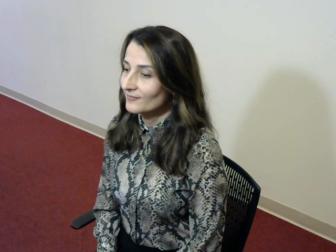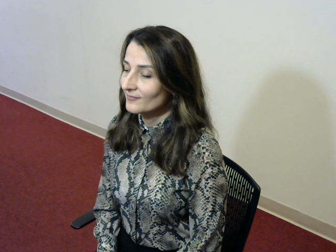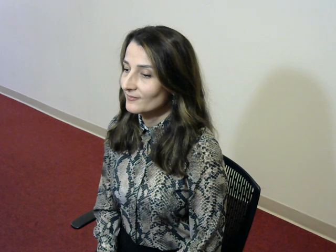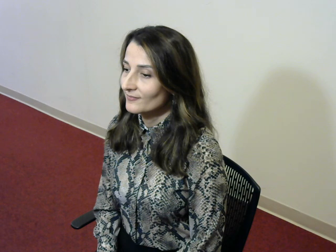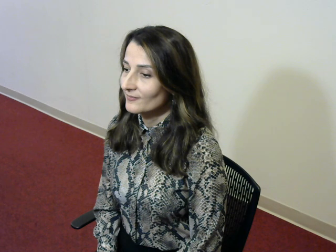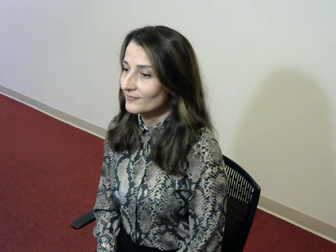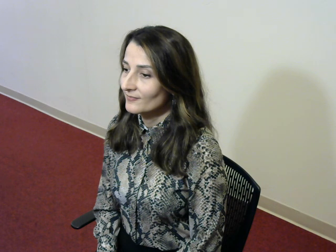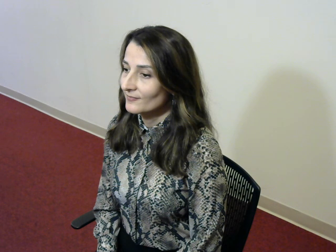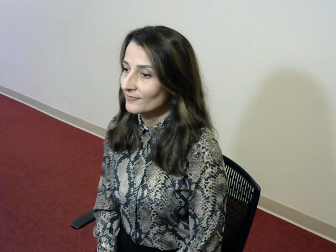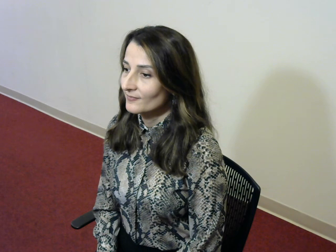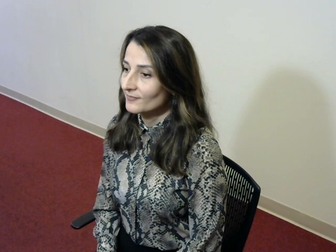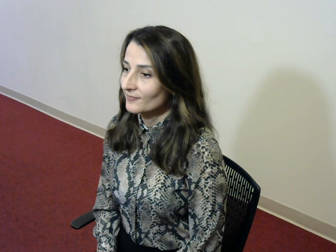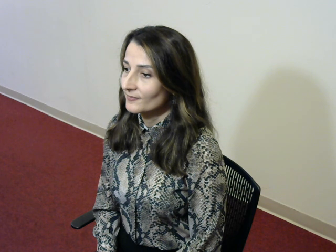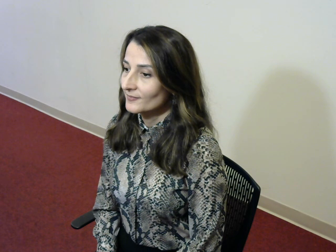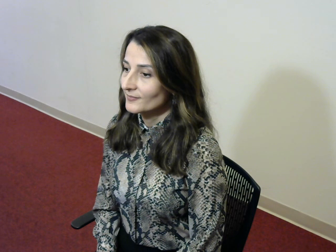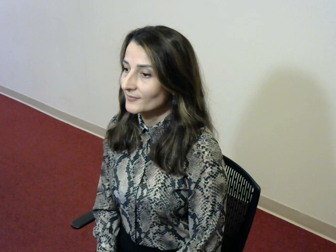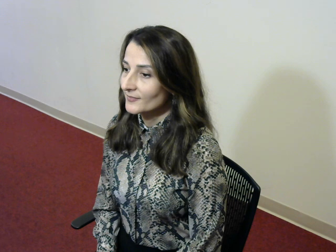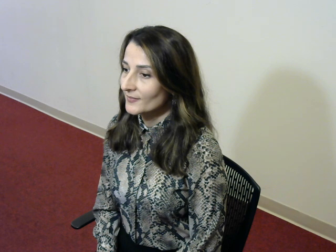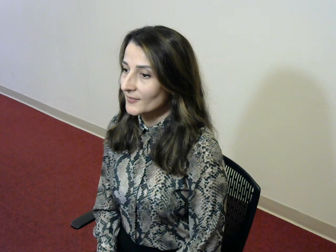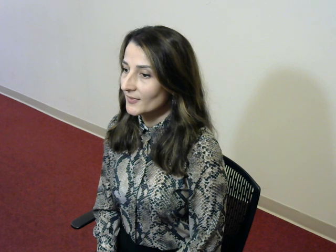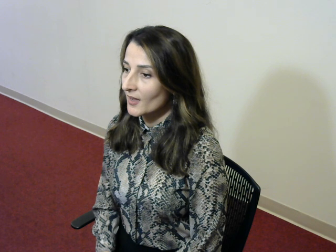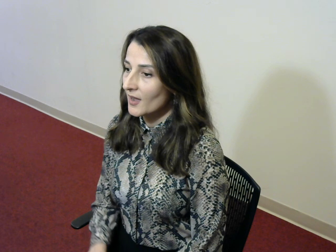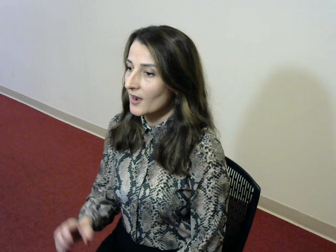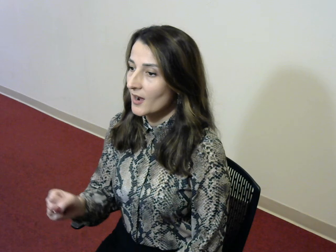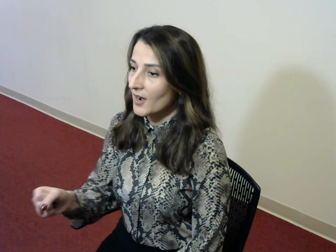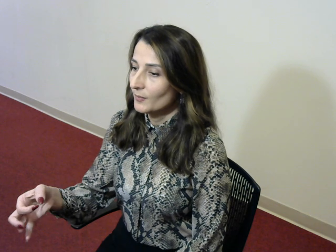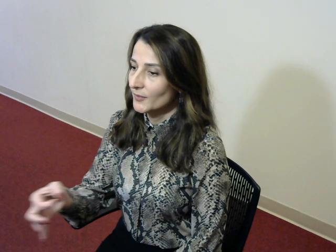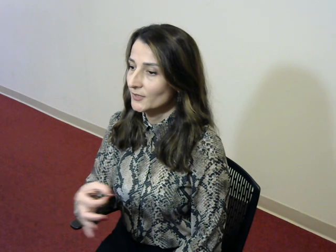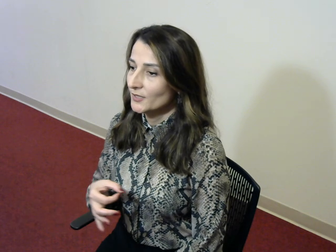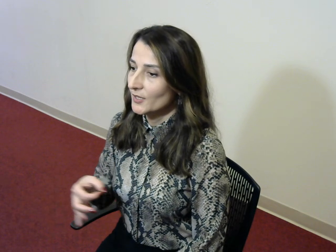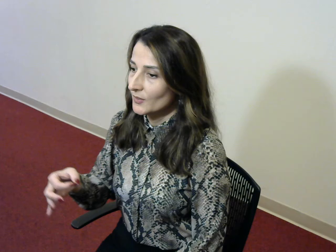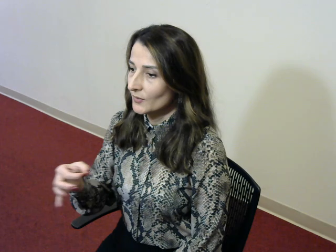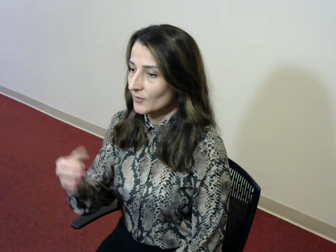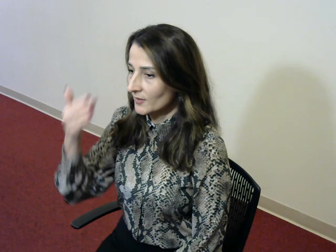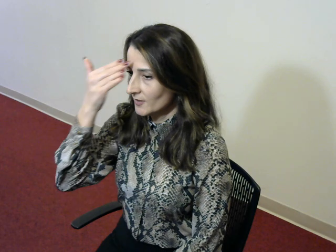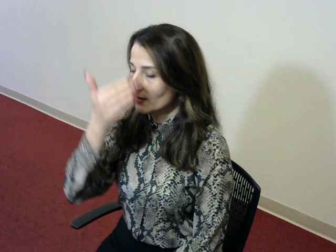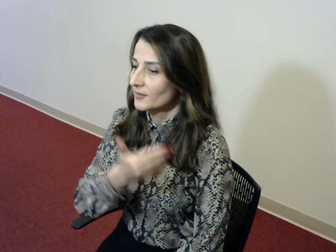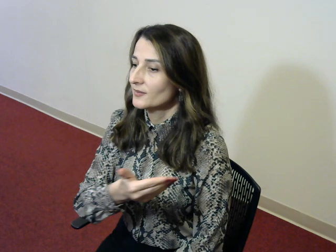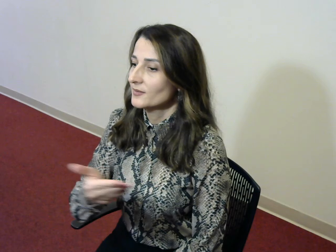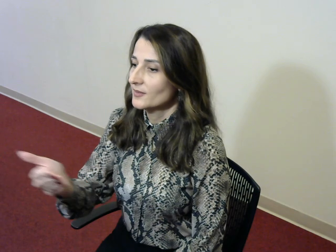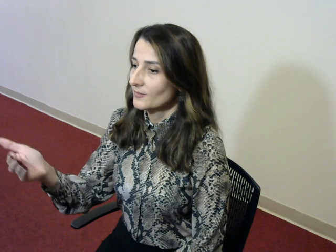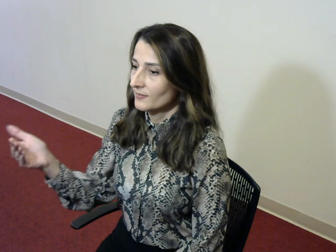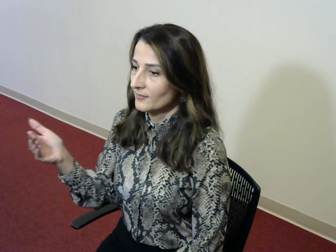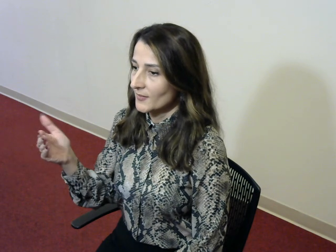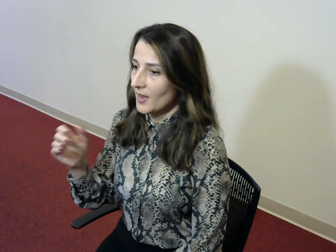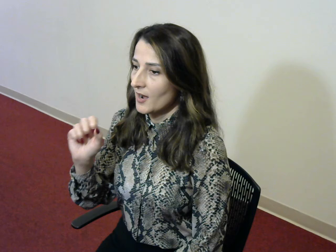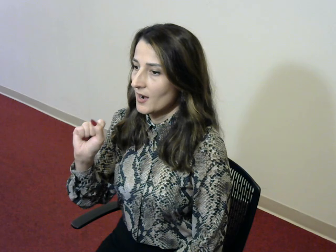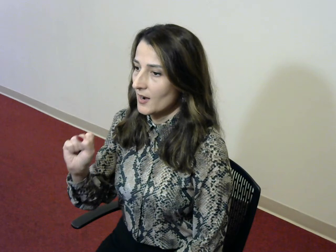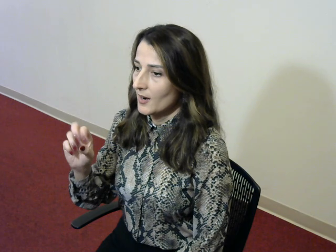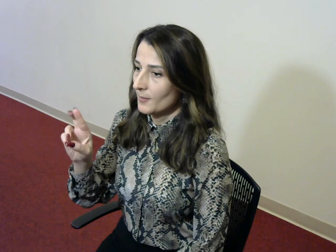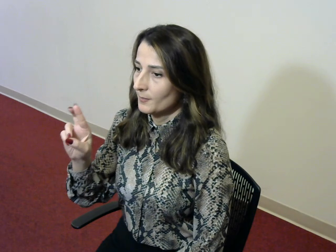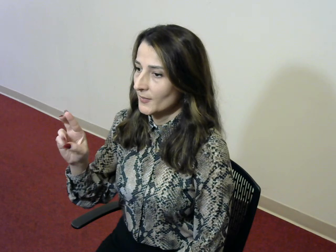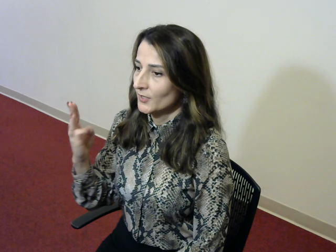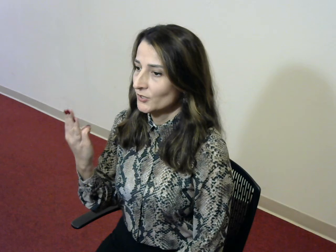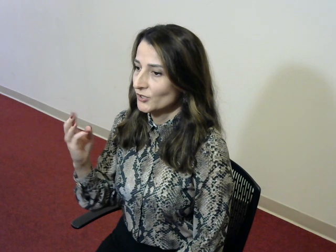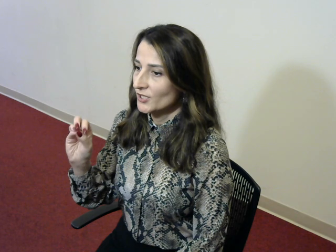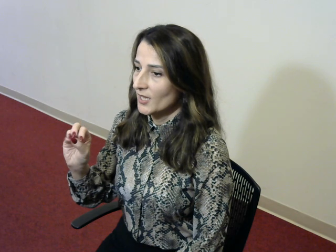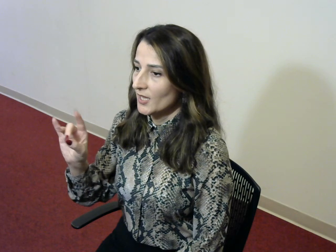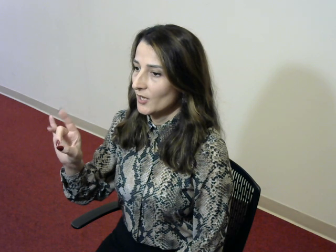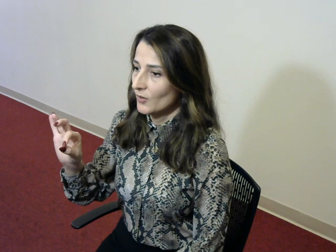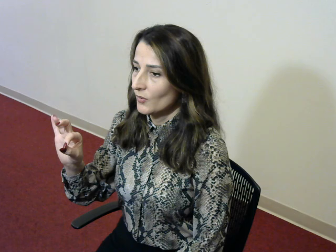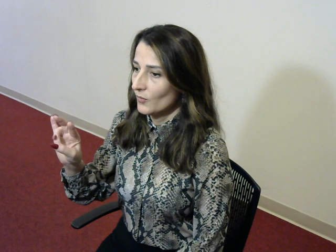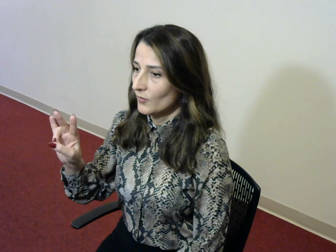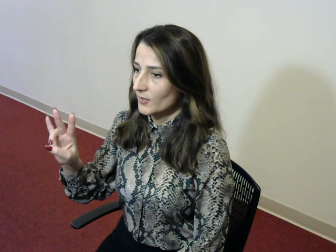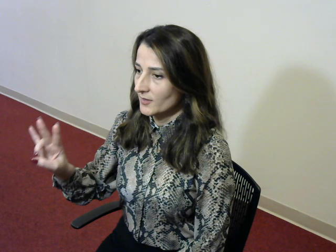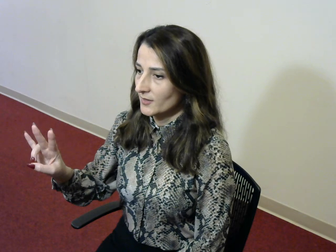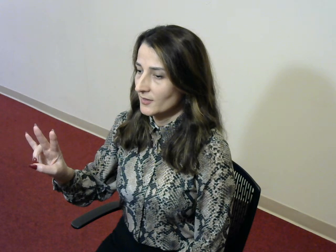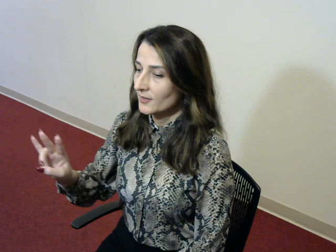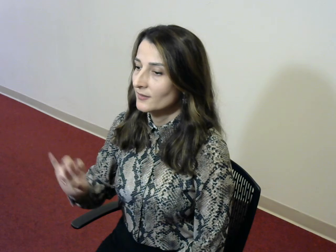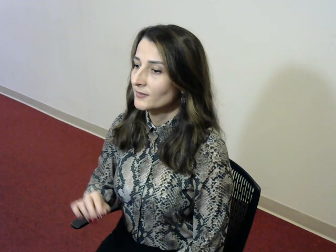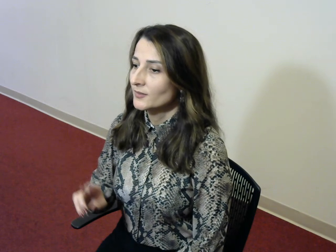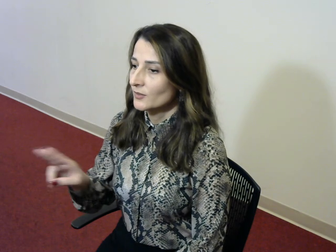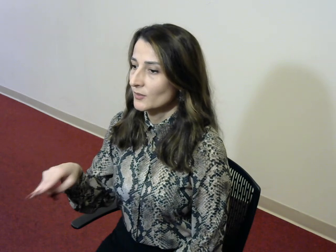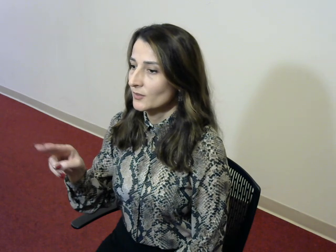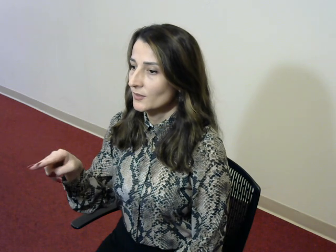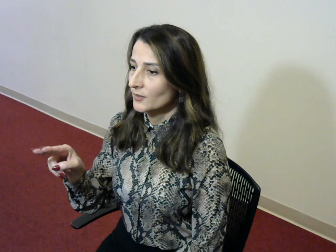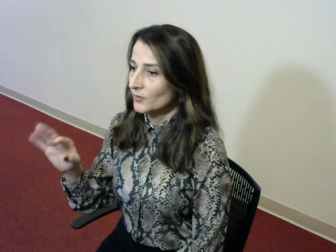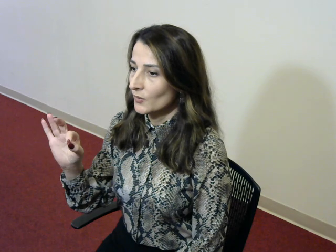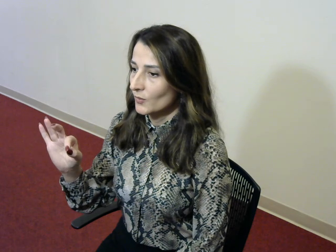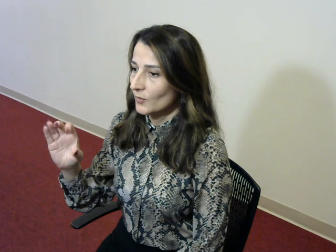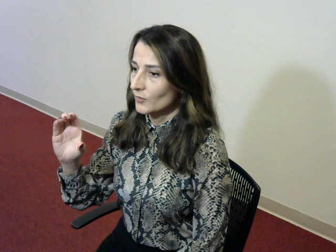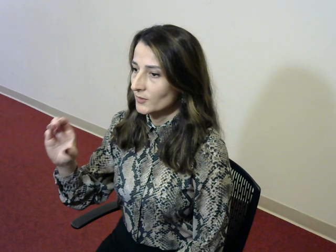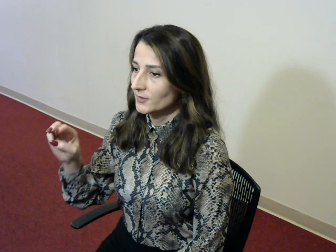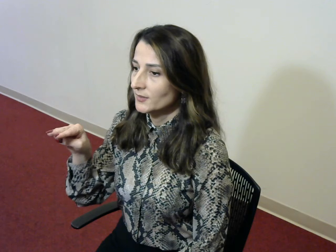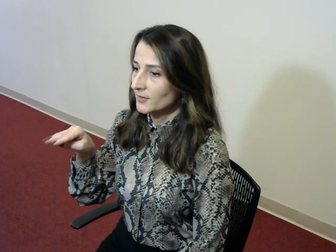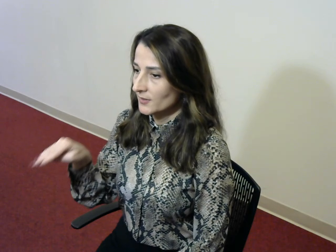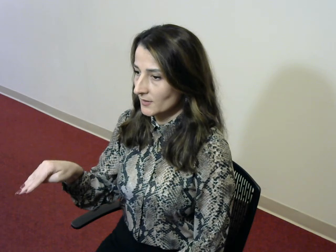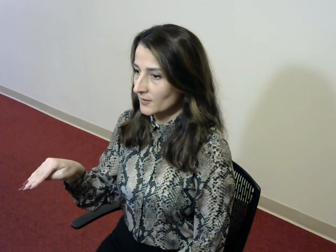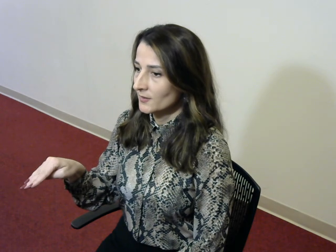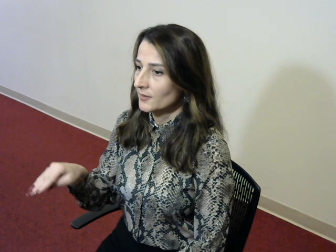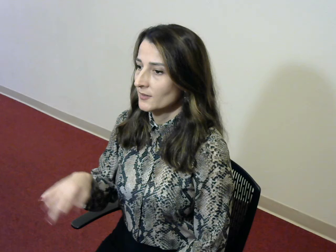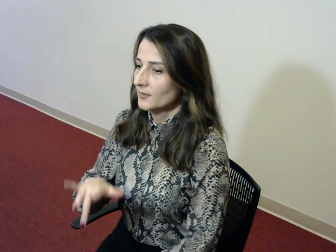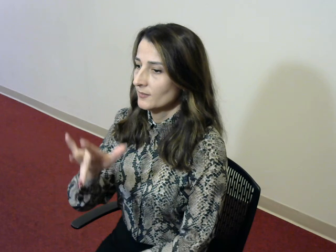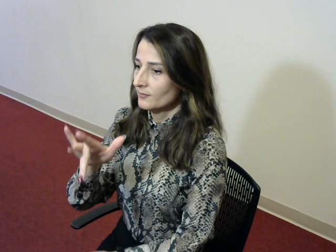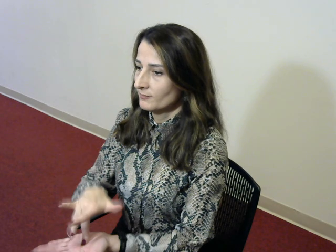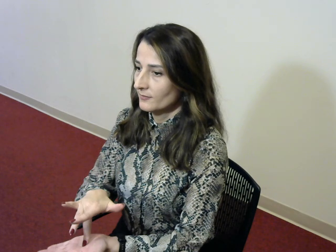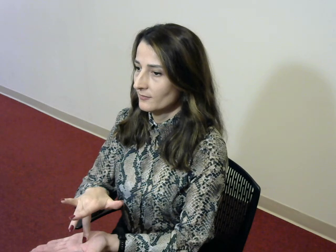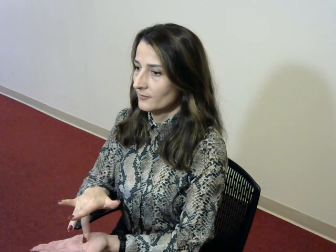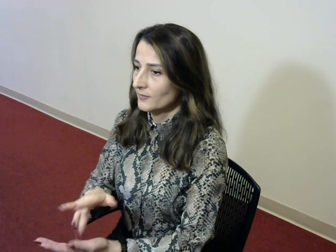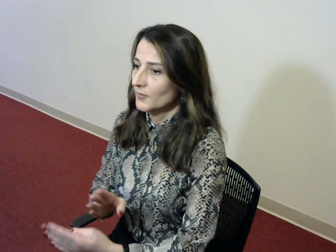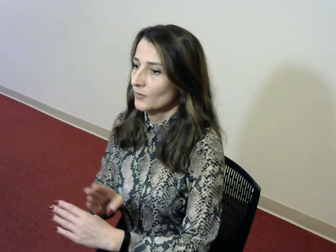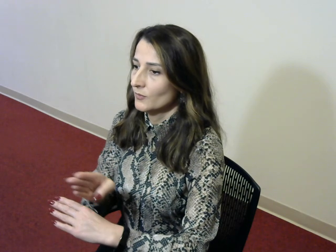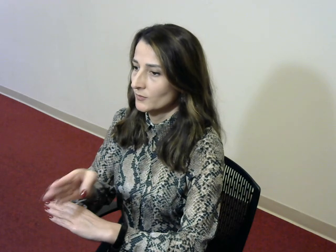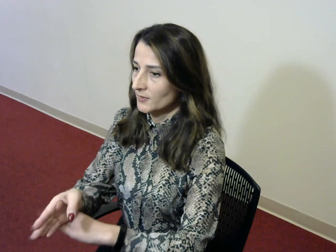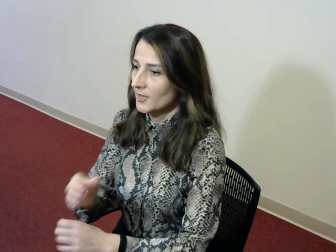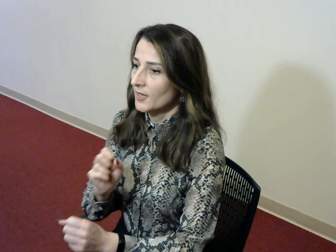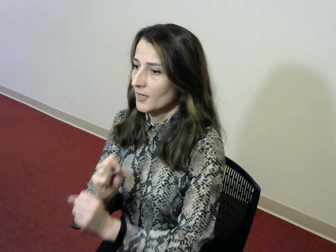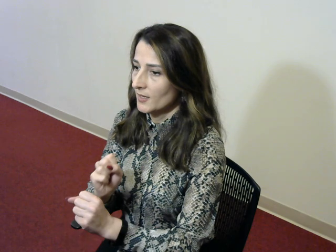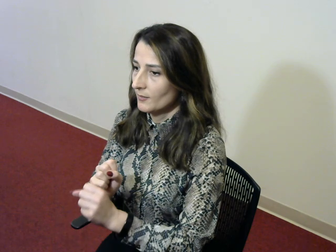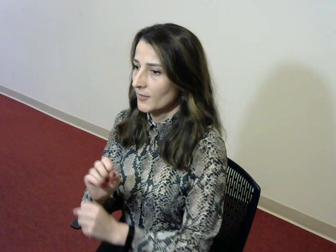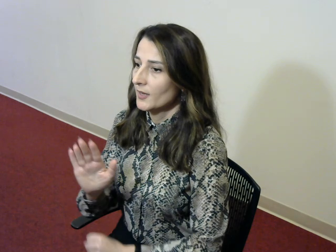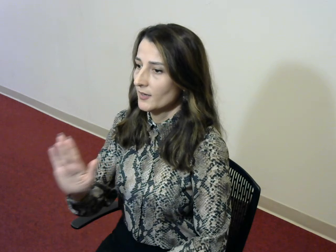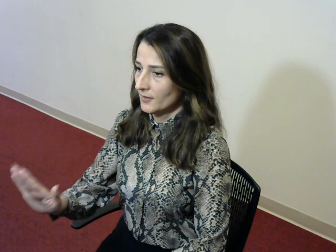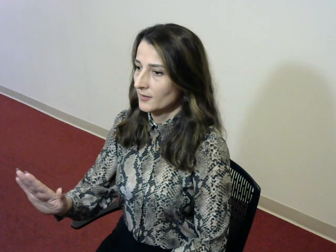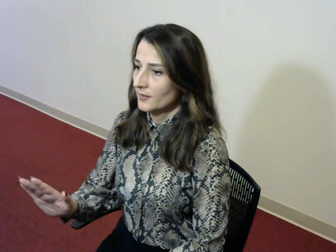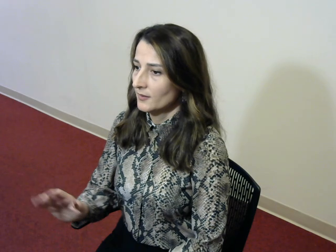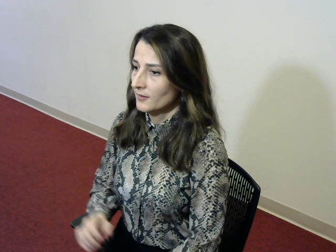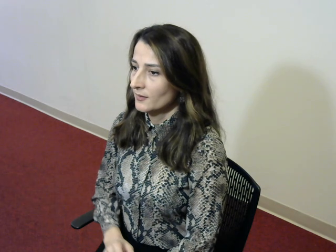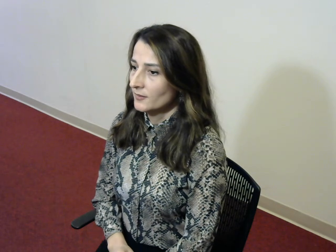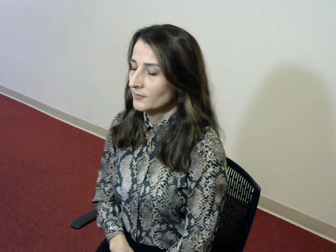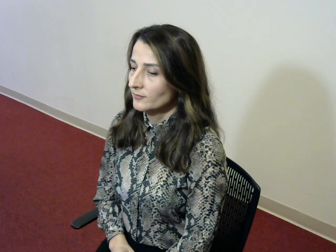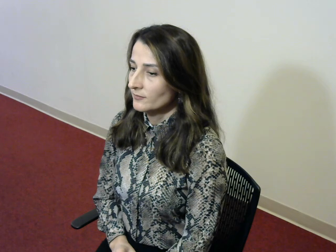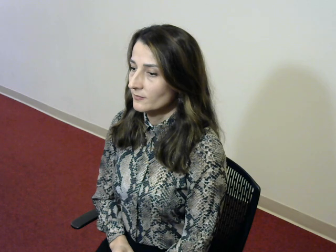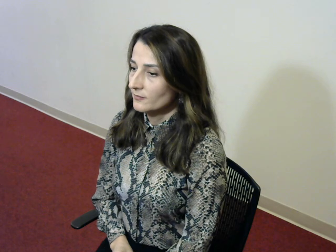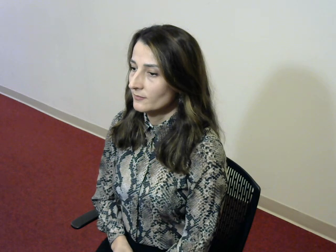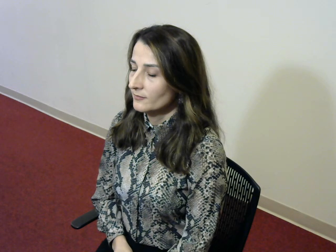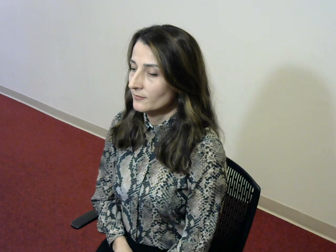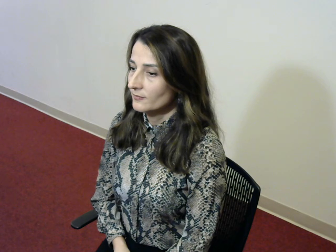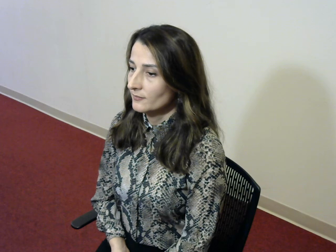Abşeron rayon sakinləri isə Abşeron DOST Mərkəzinə müraciət etməlidir